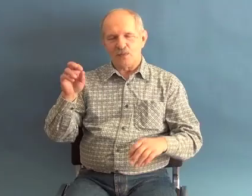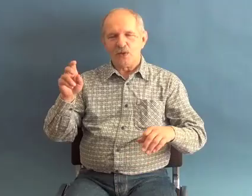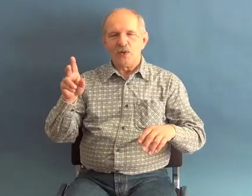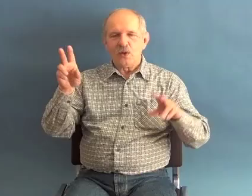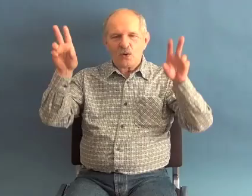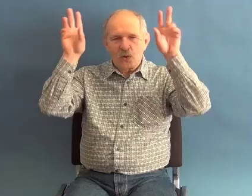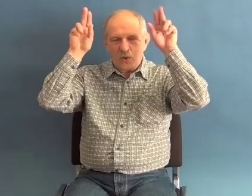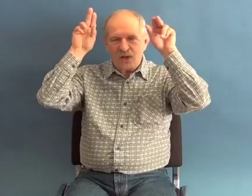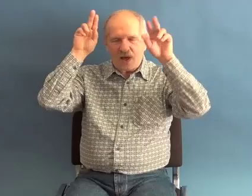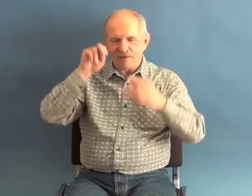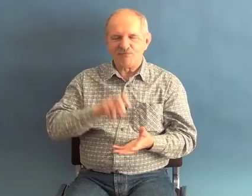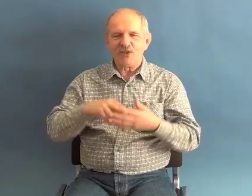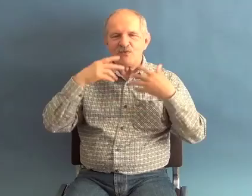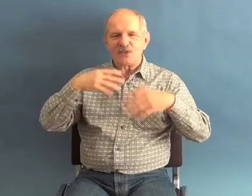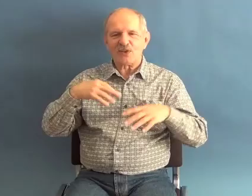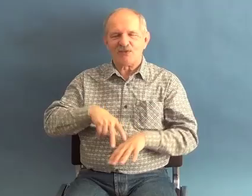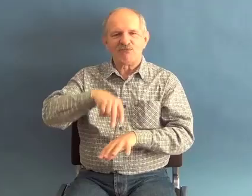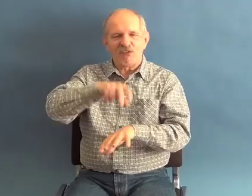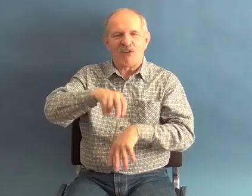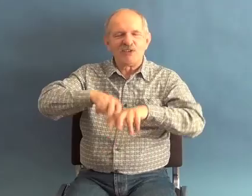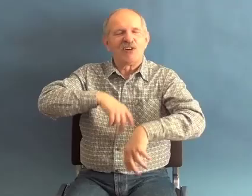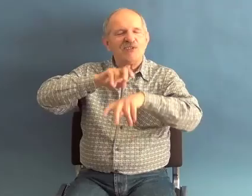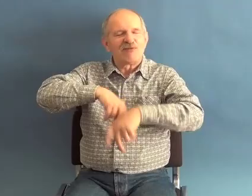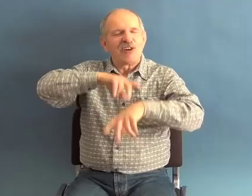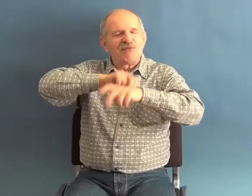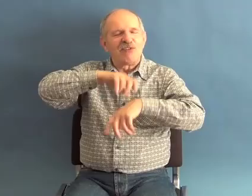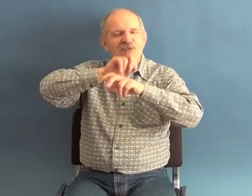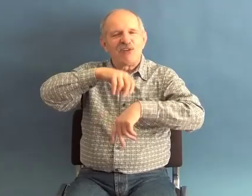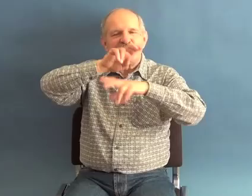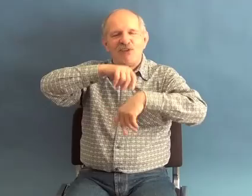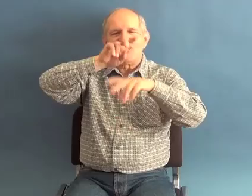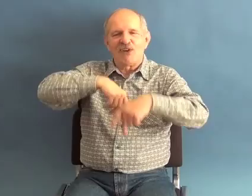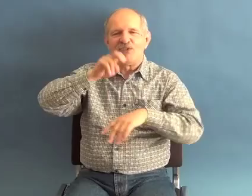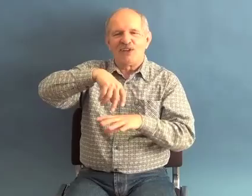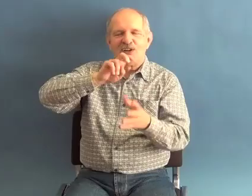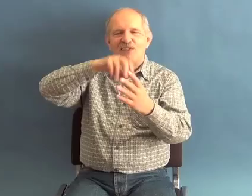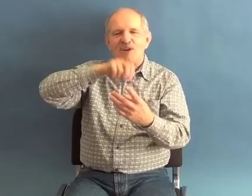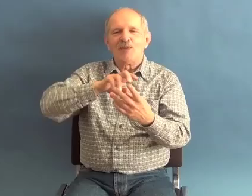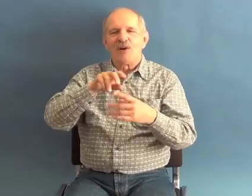Królik biegnie wesoło, podskakuje.